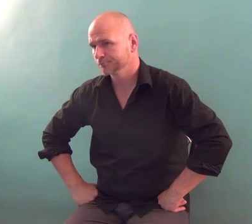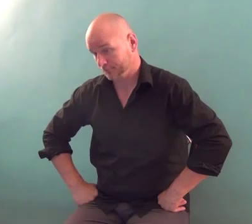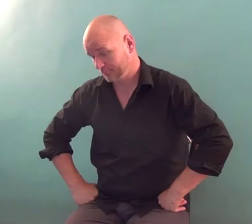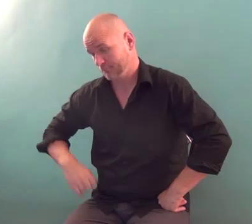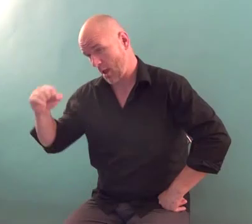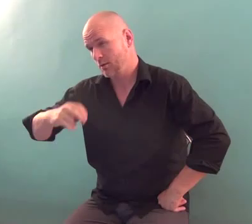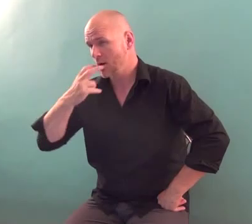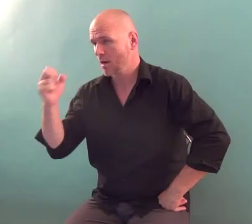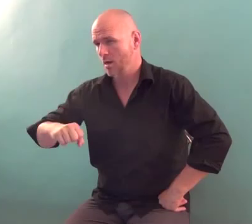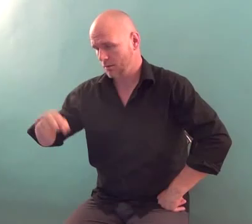Elektrownia atomowa.